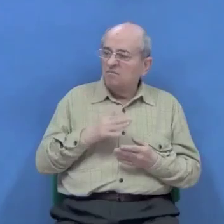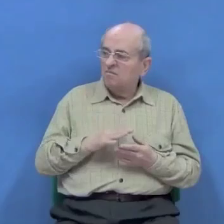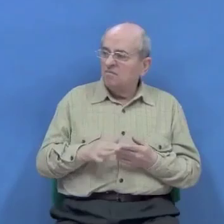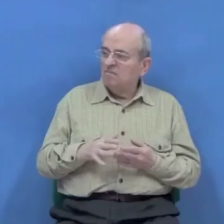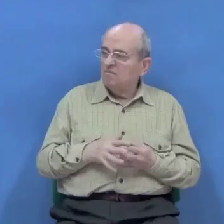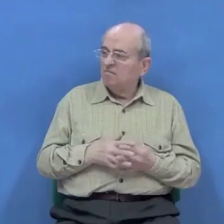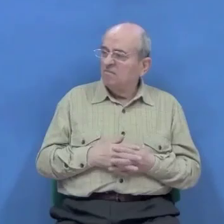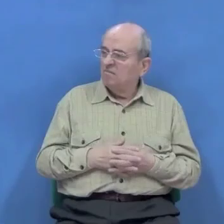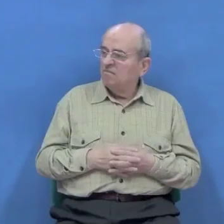Bez alkoholu.